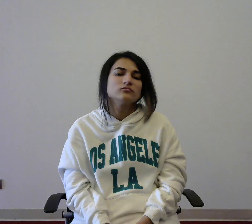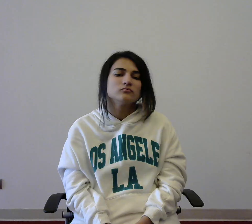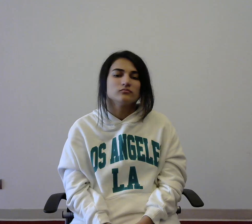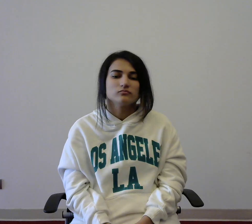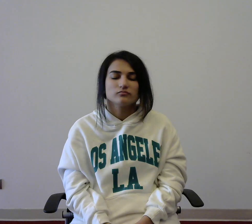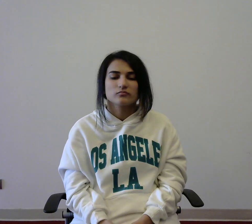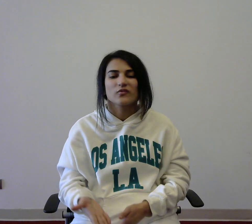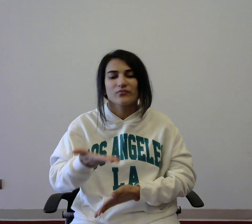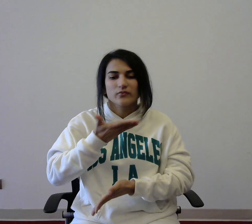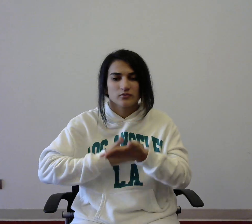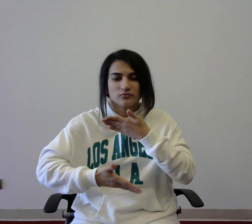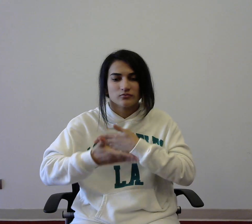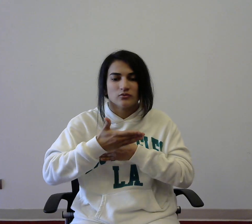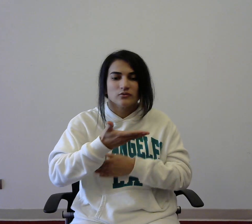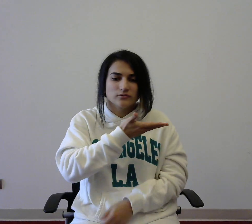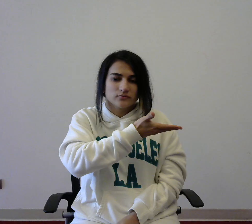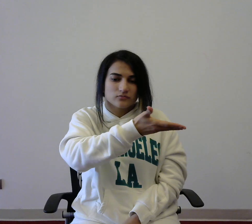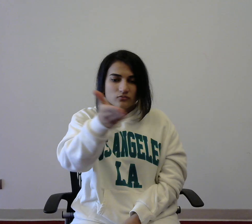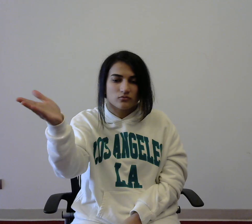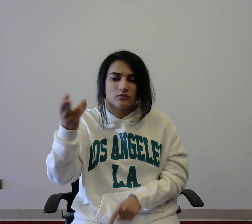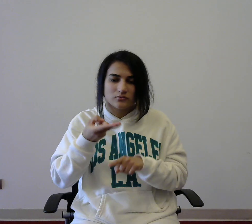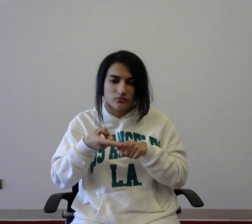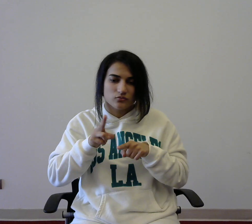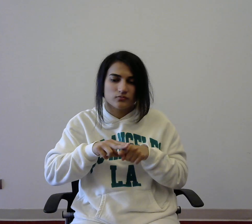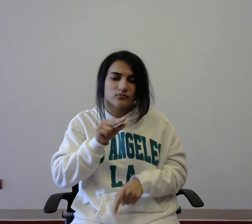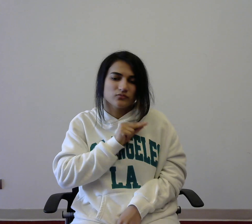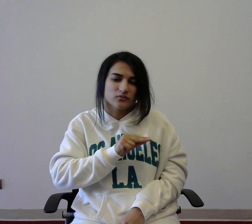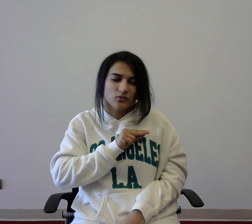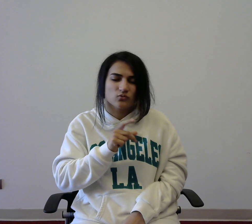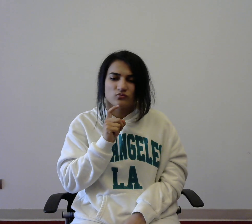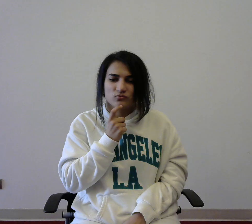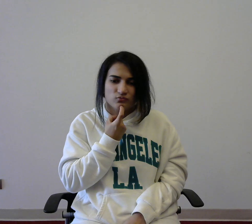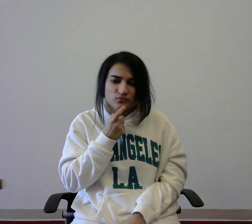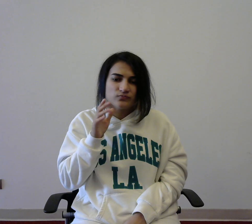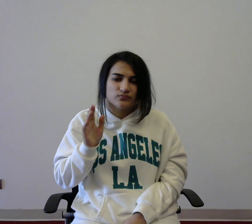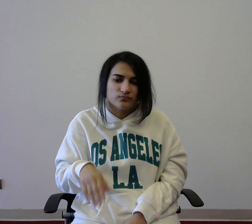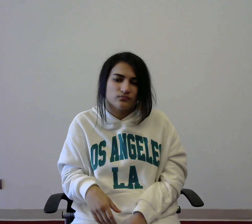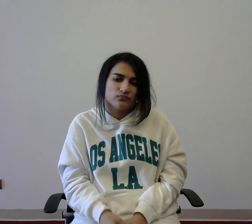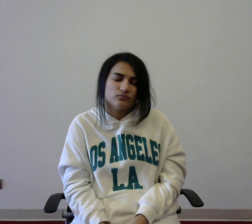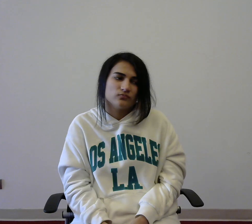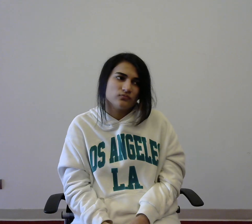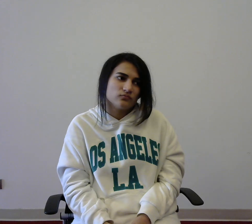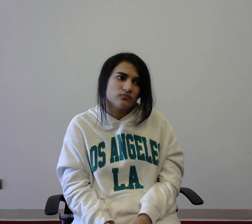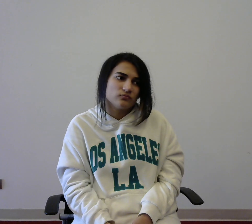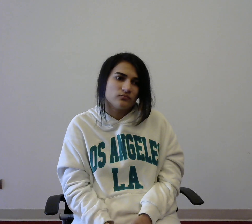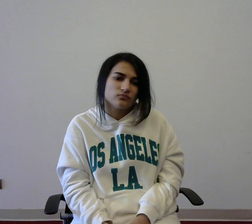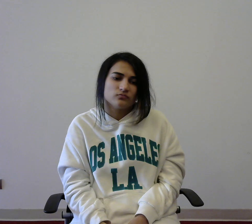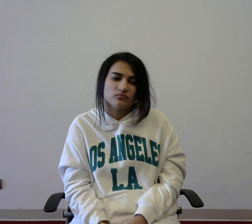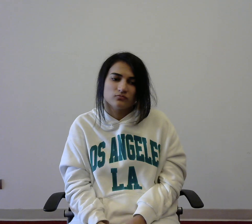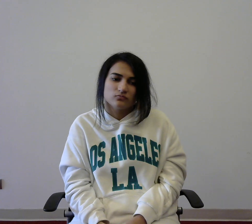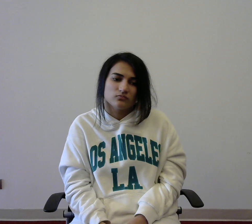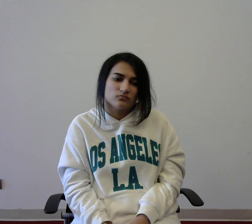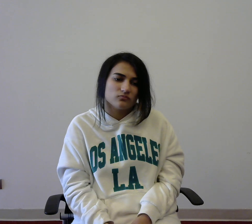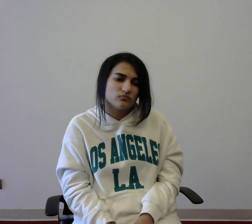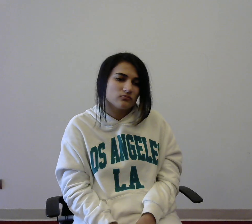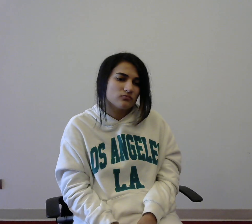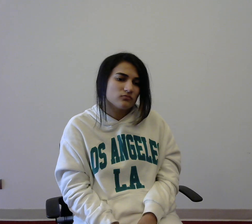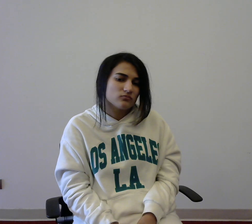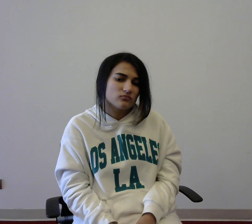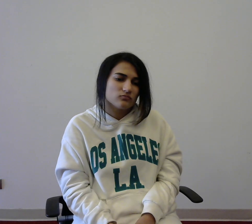Əlilliyi olanlar üçün iş çətin olur